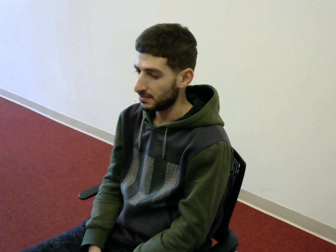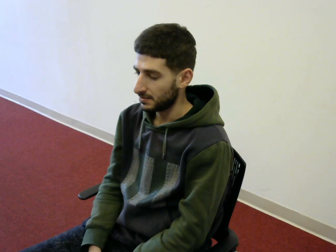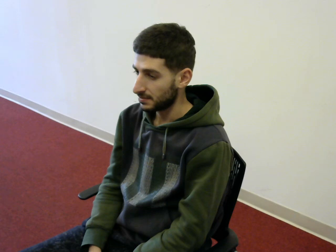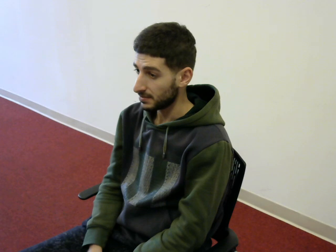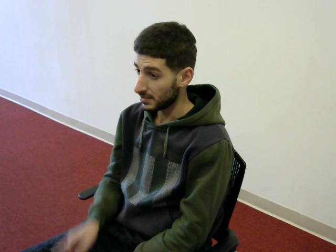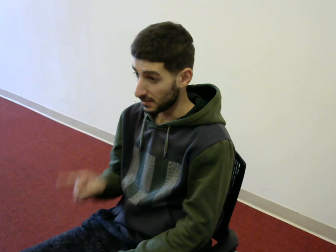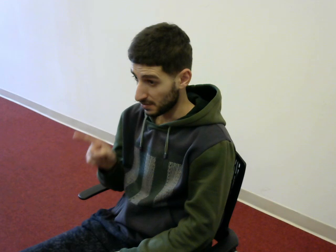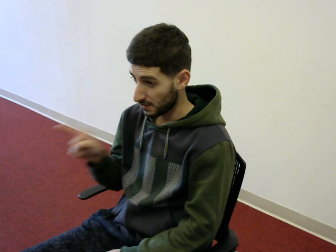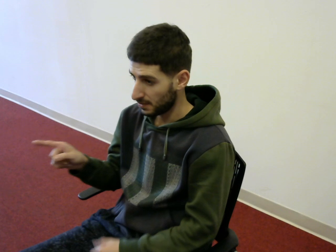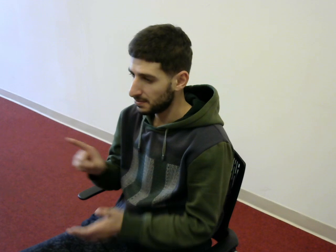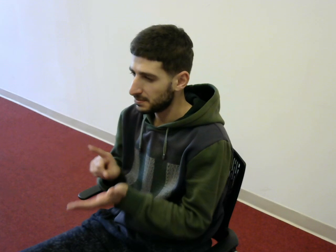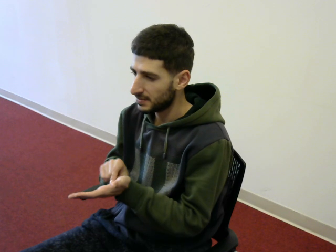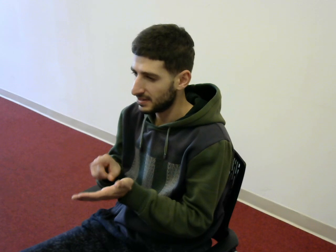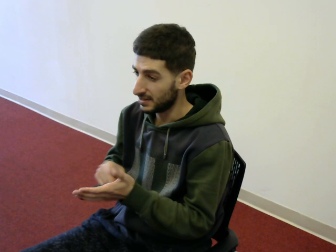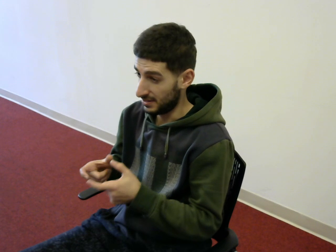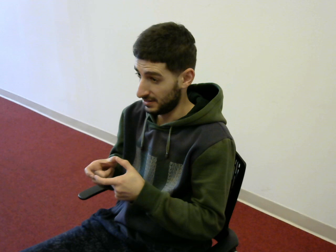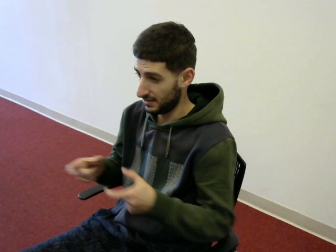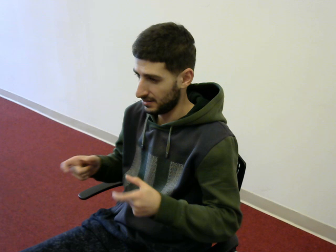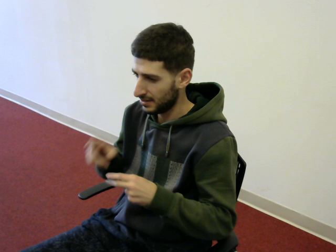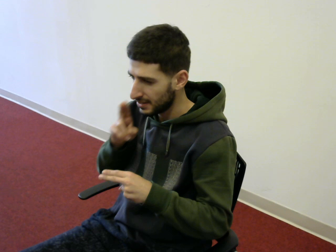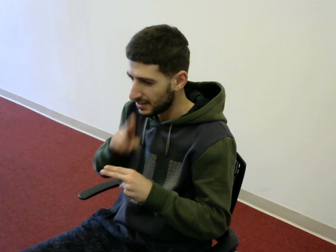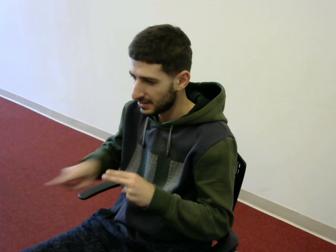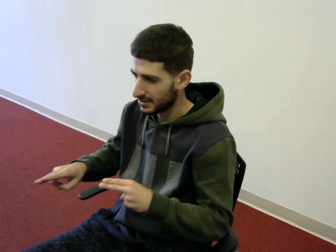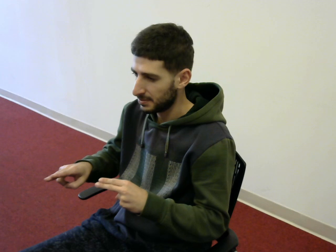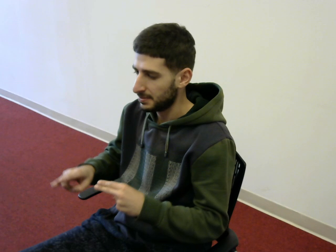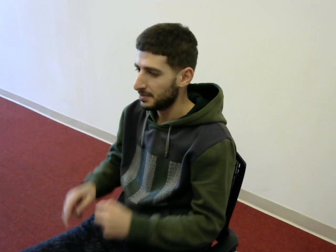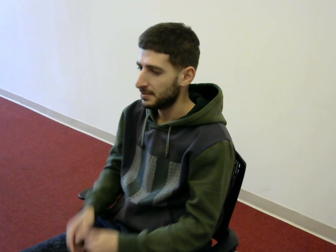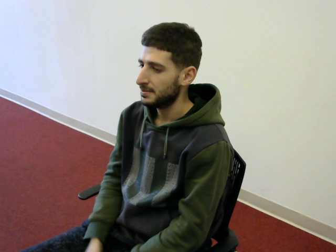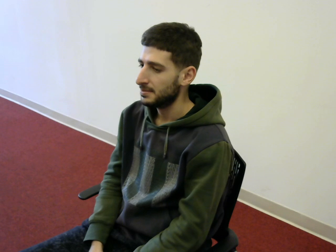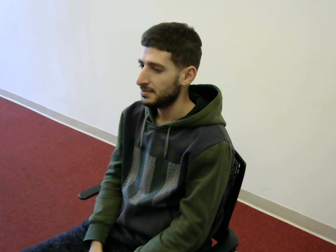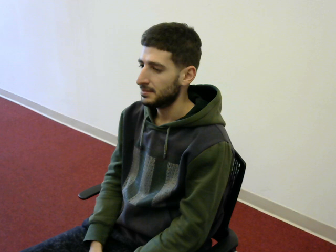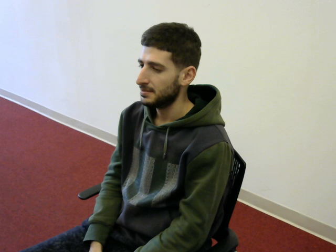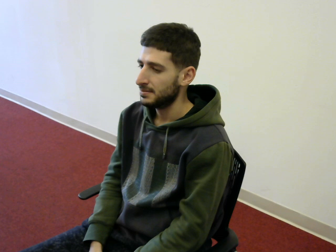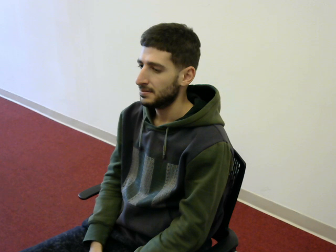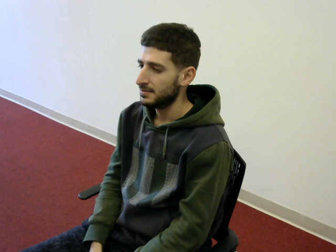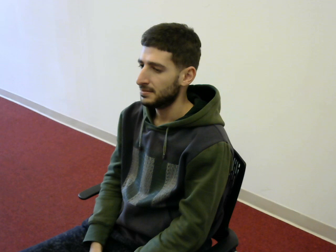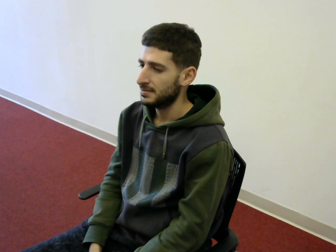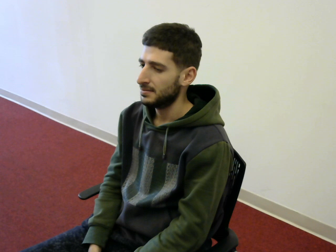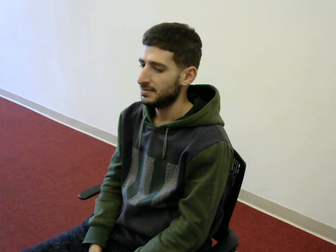O pensiya kartını itirib